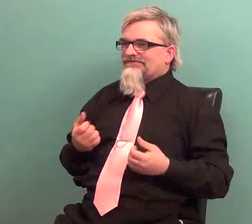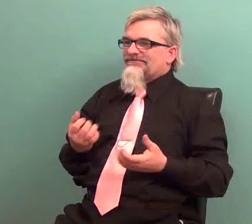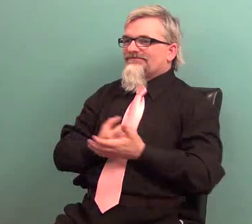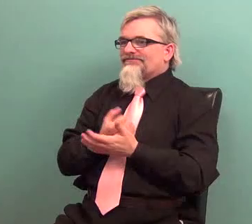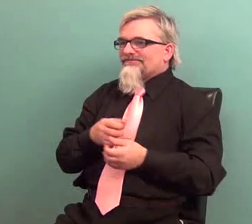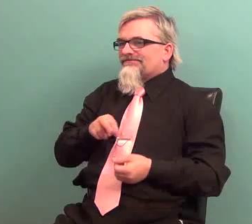Idzie sobie.